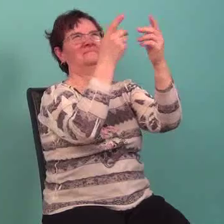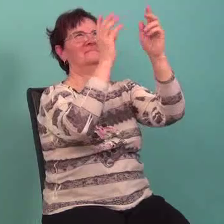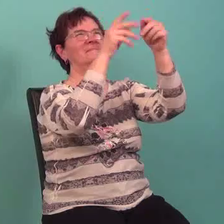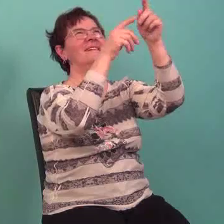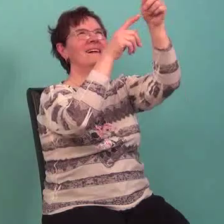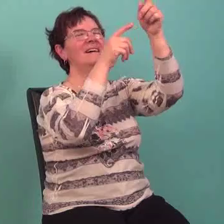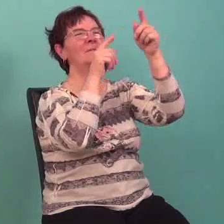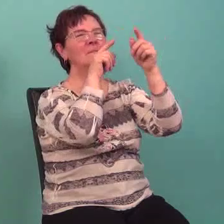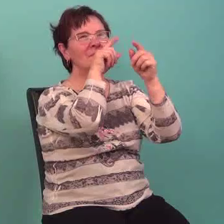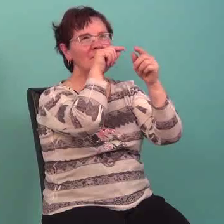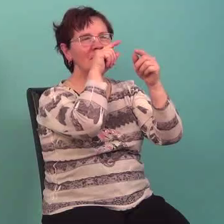Ptaszek na górze...